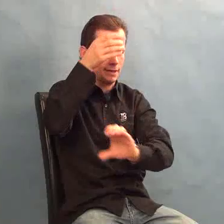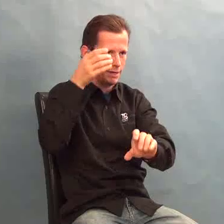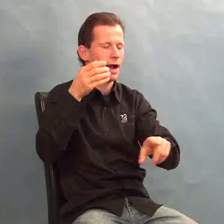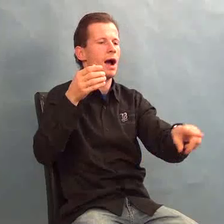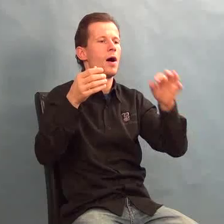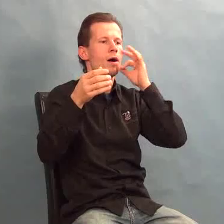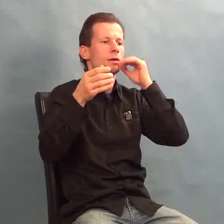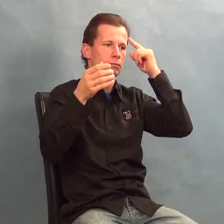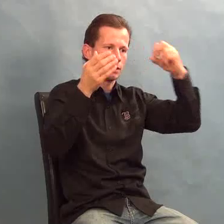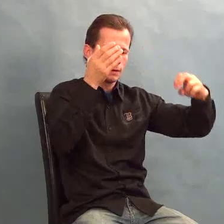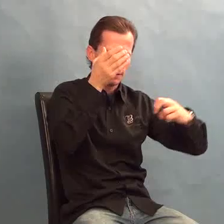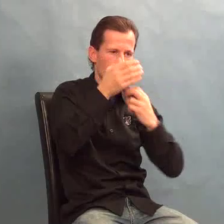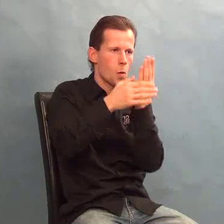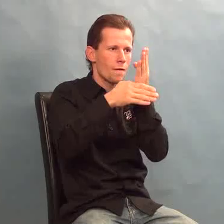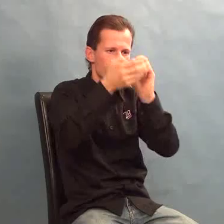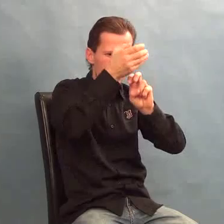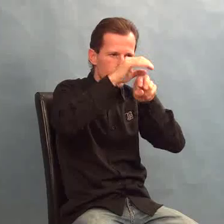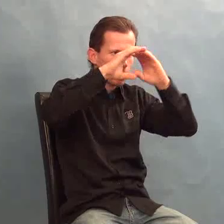Kot wszedł do środka rynny.